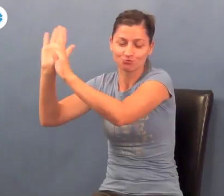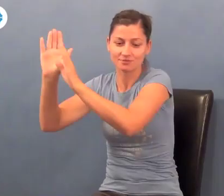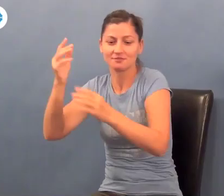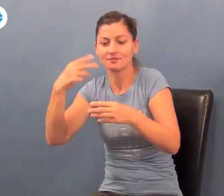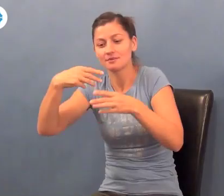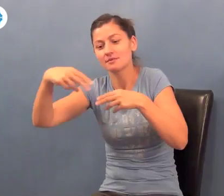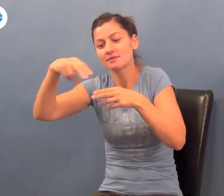Idzie, idzie.